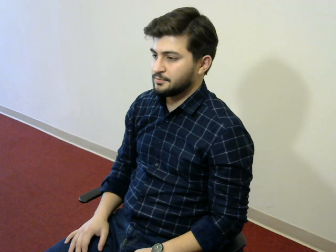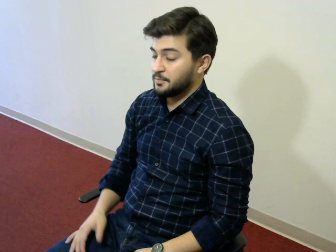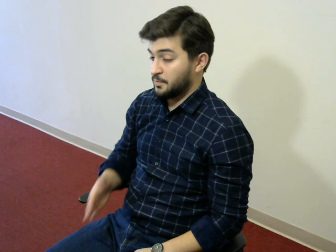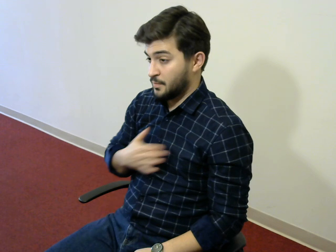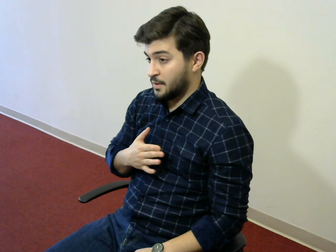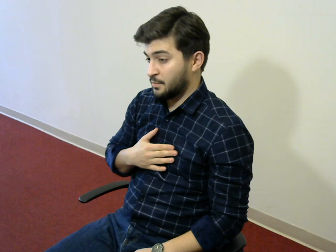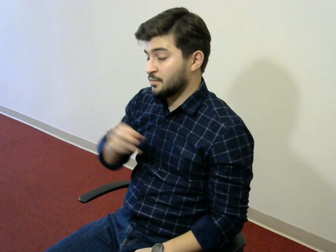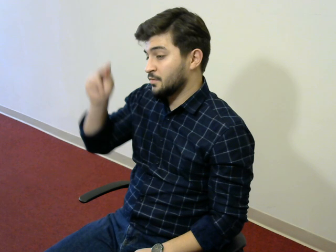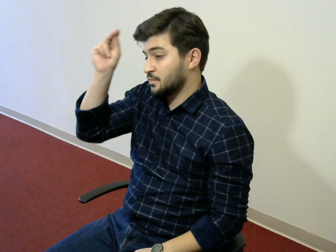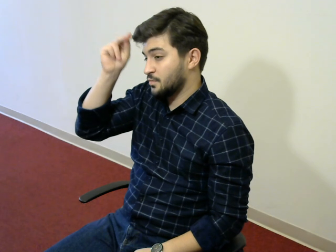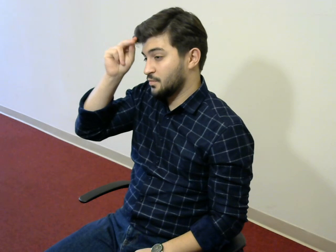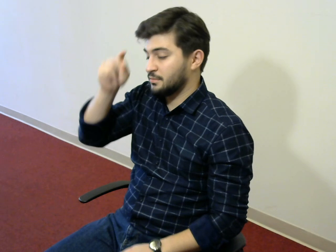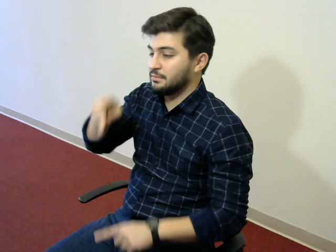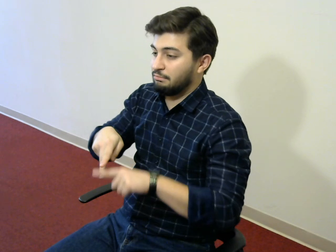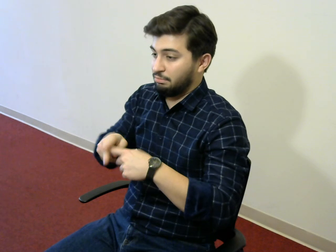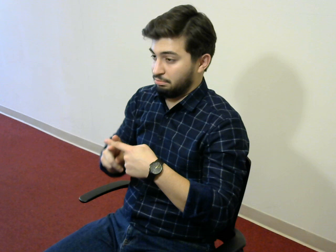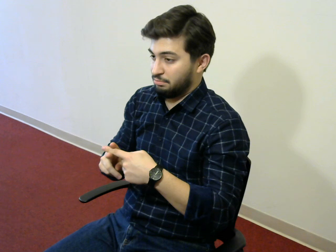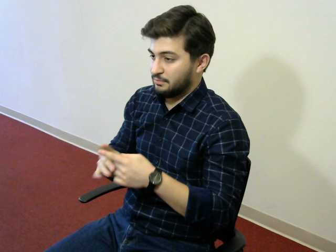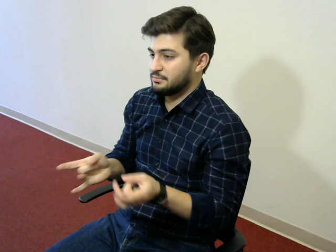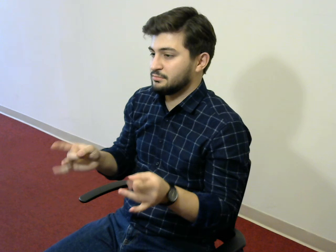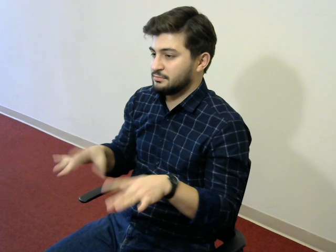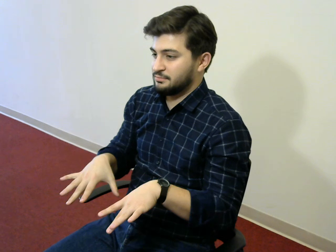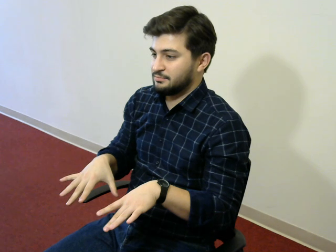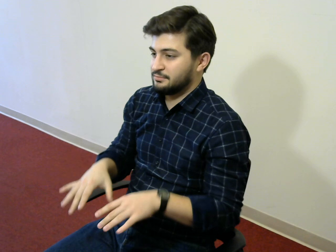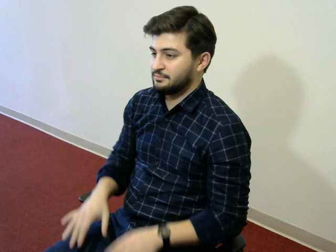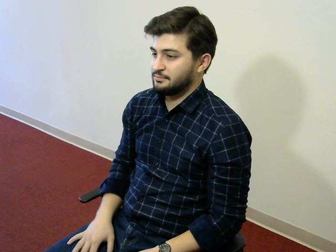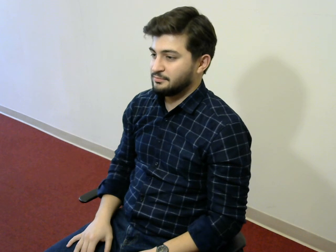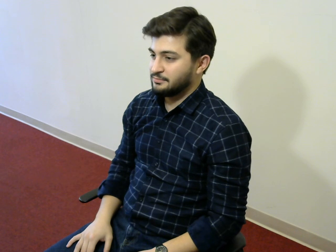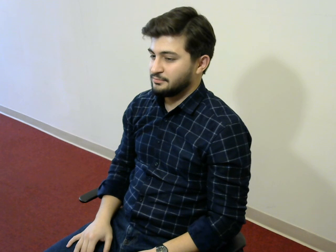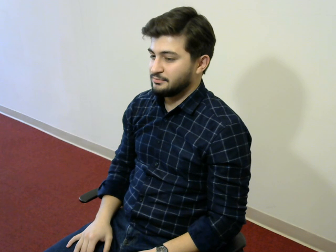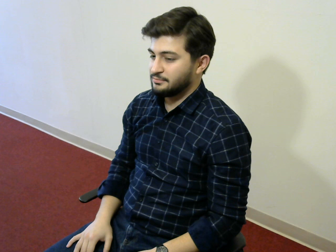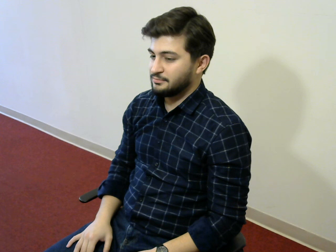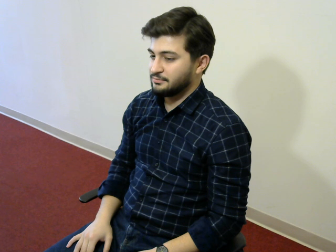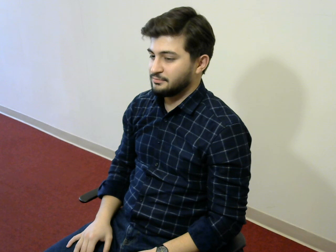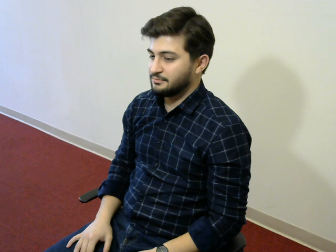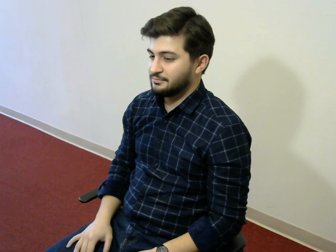Mənim təhsilim yarımçıq qalıb